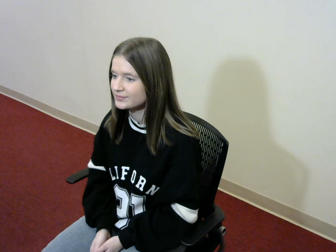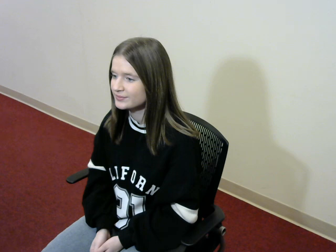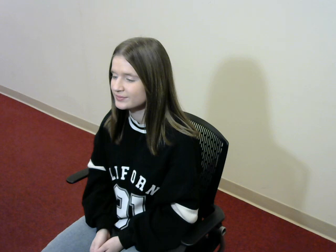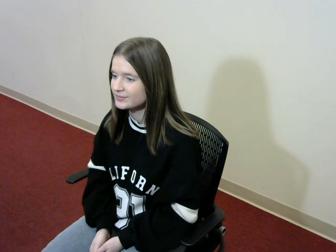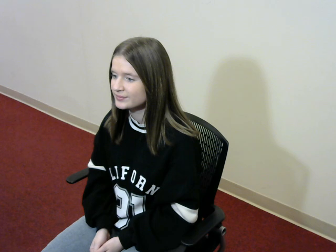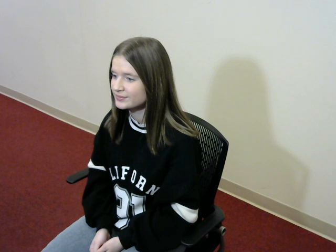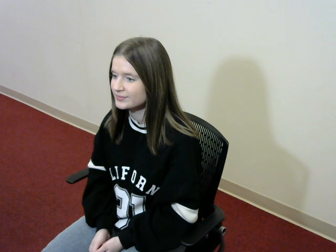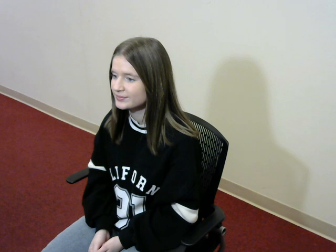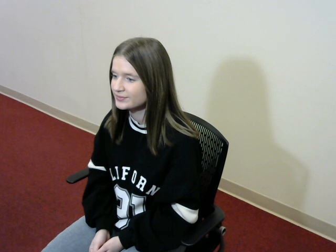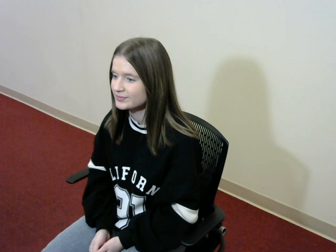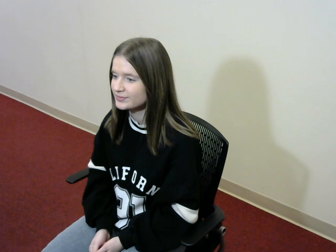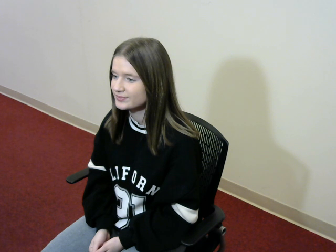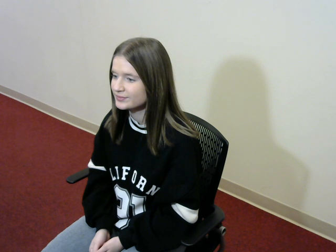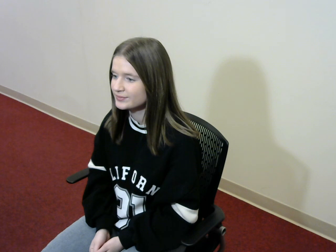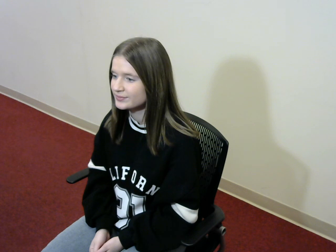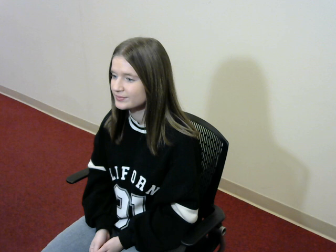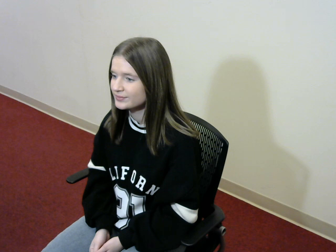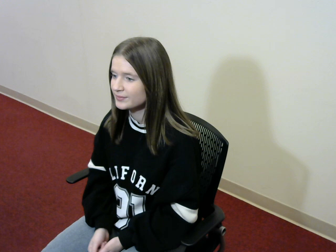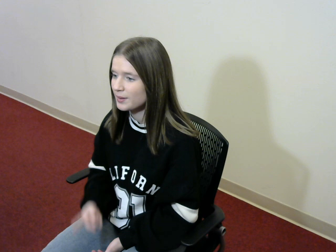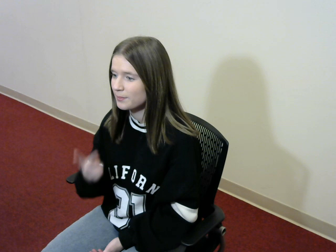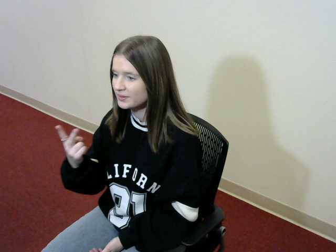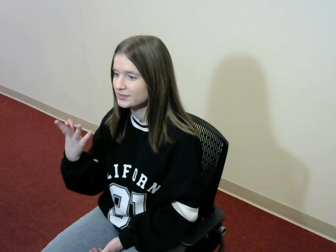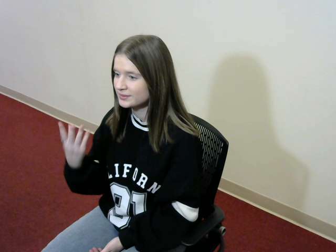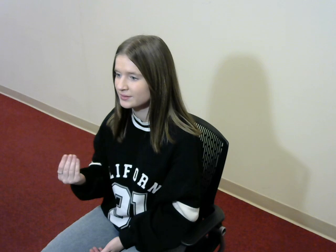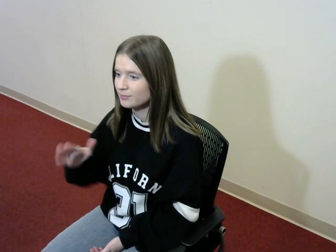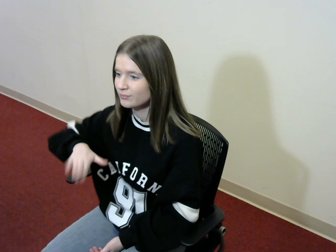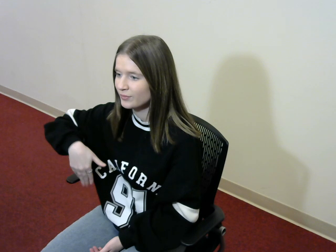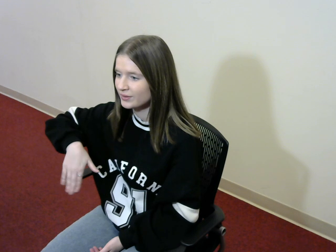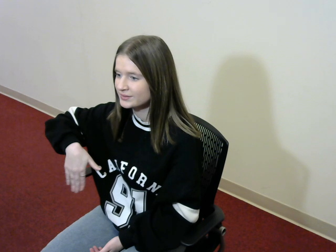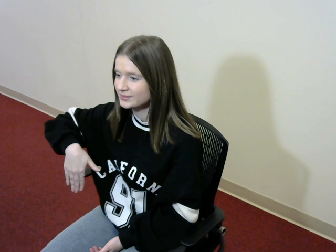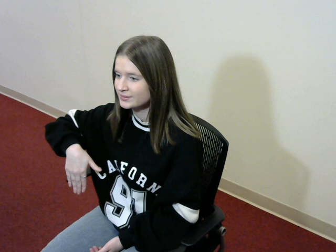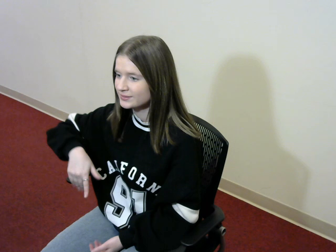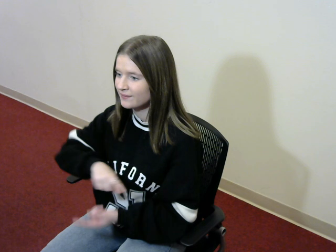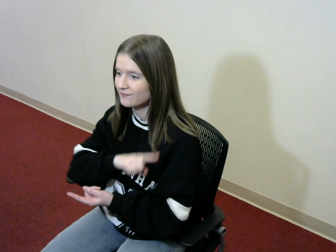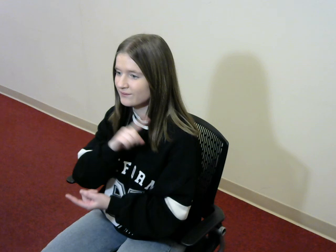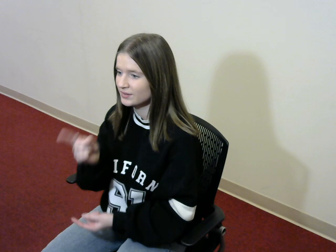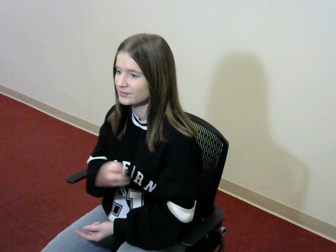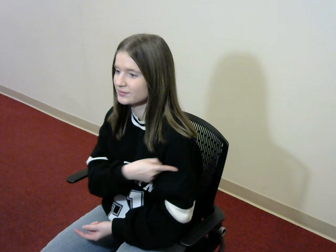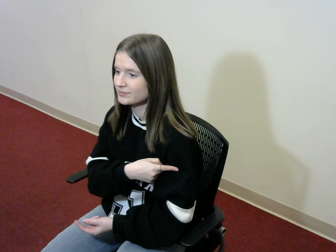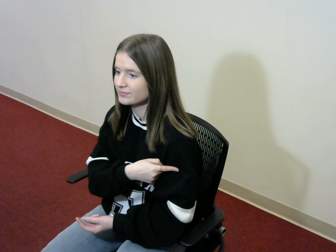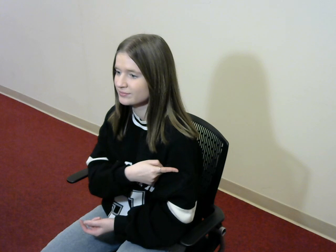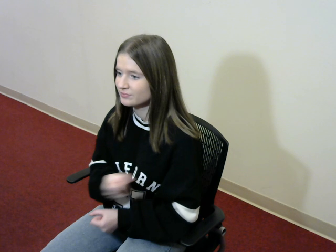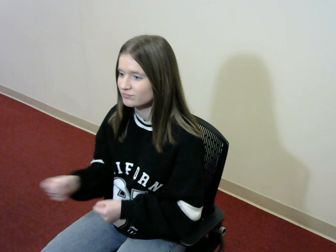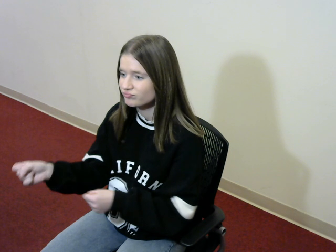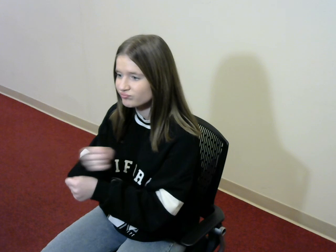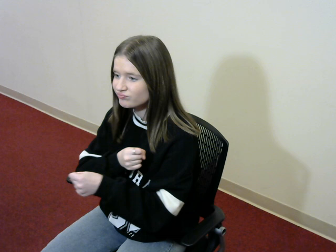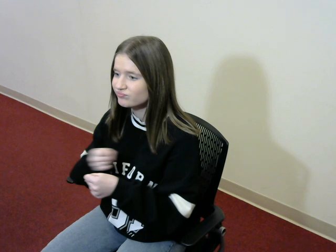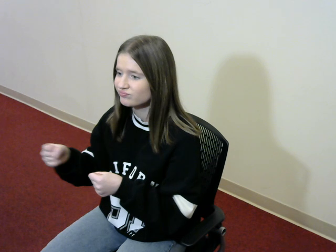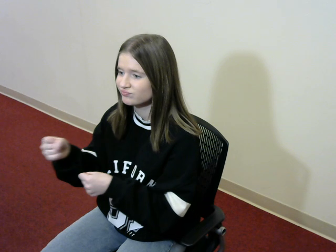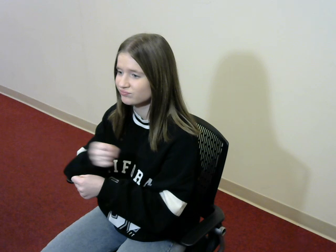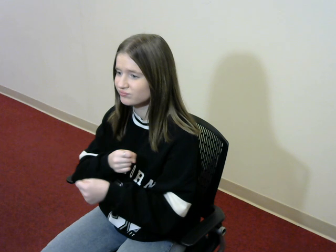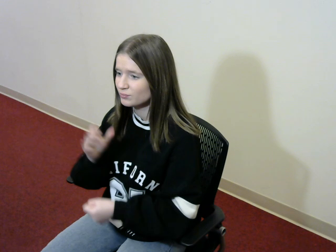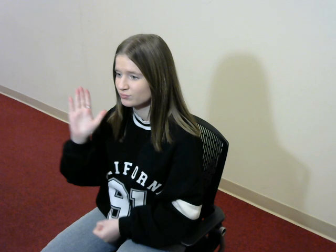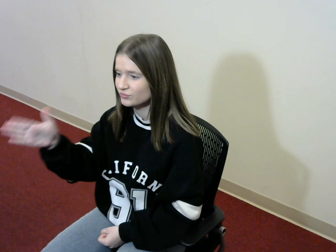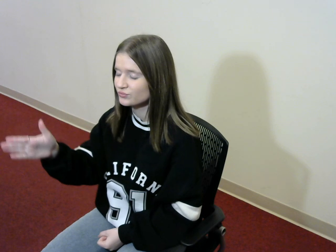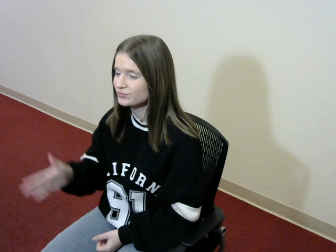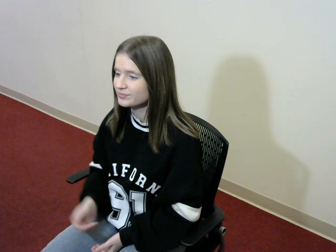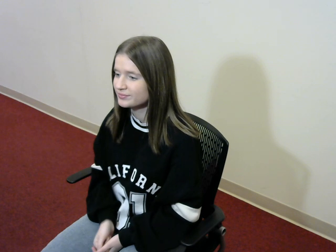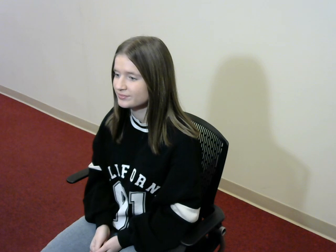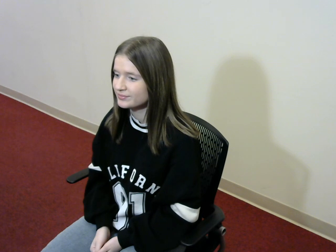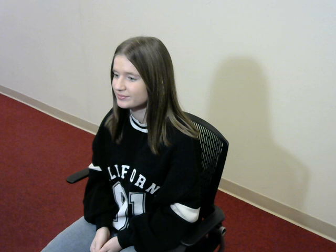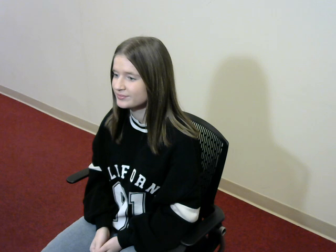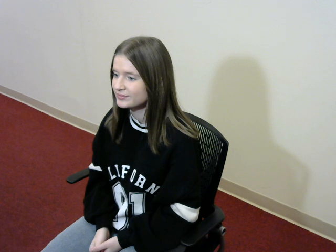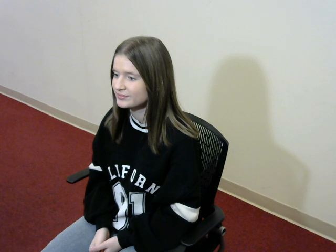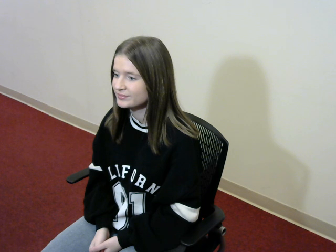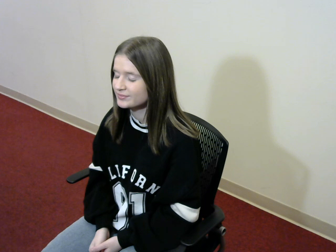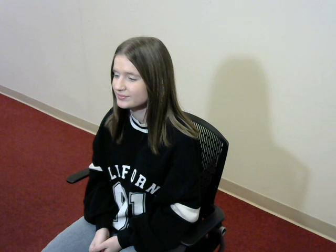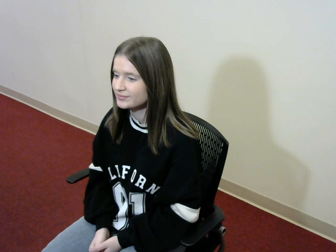İki gün sonra güclü külək olacaq